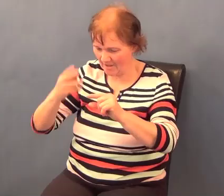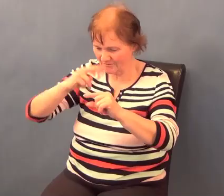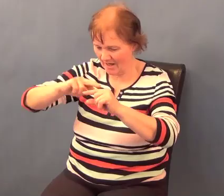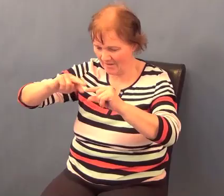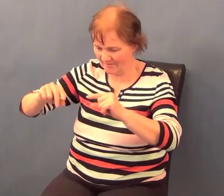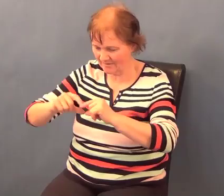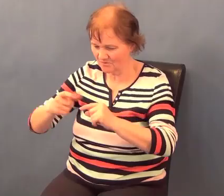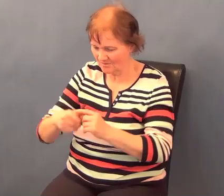Czarny kształt w kształcie bumeranga.